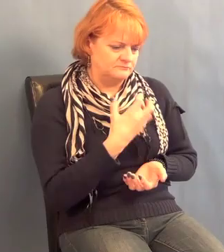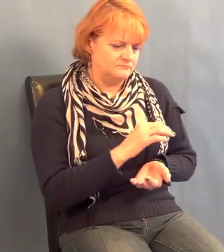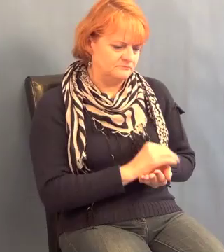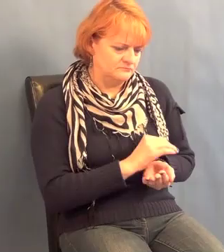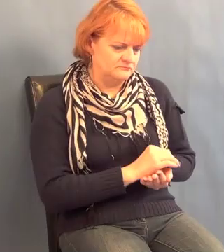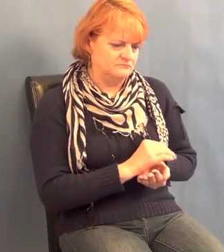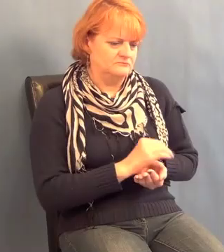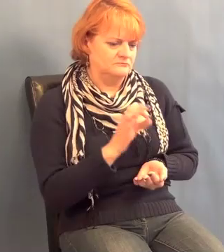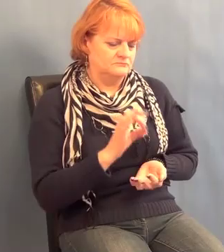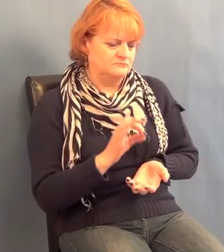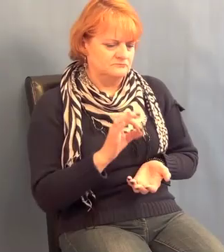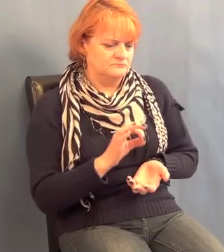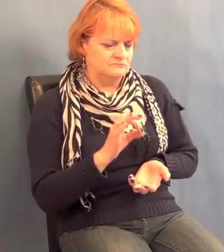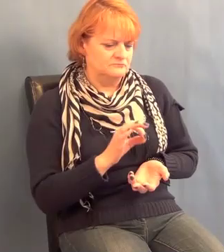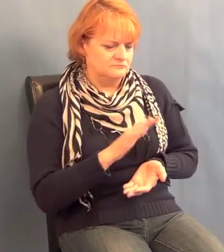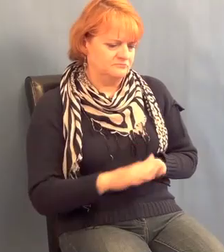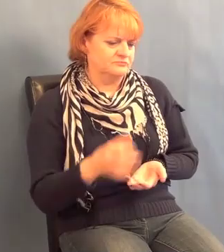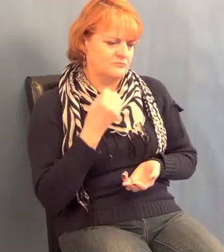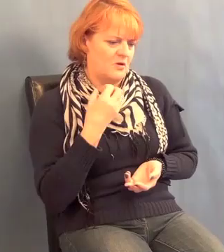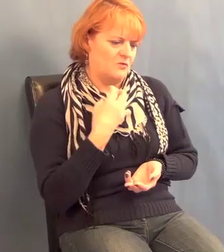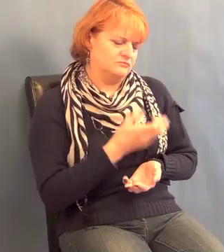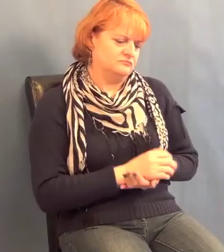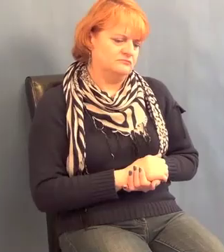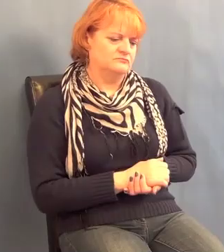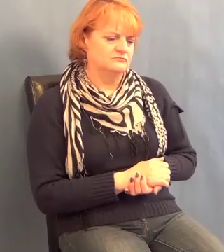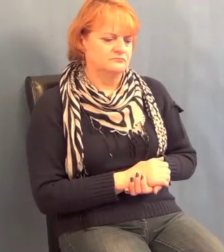Ciepły hamburger bez procentów, czyli bez alkoholu.